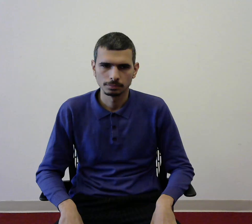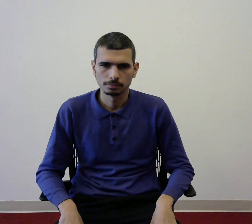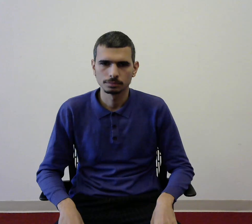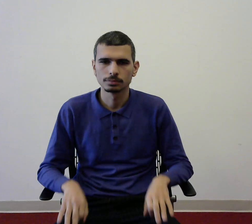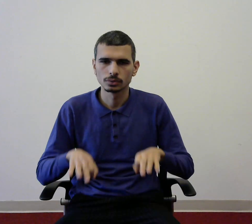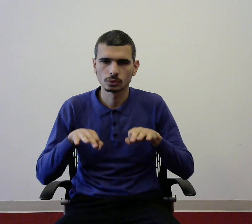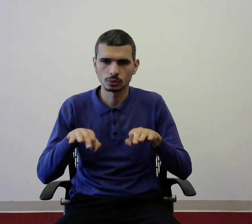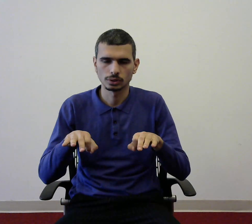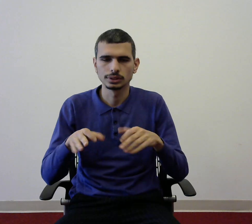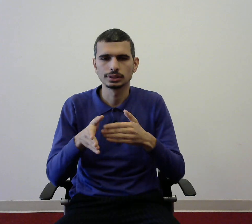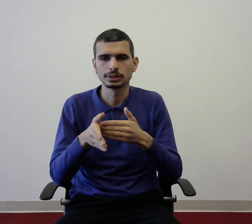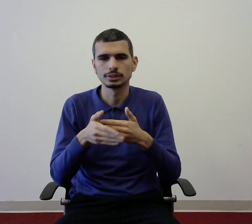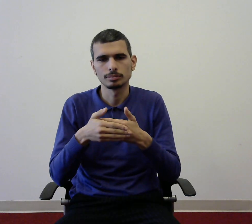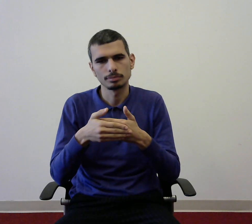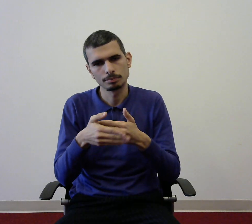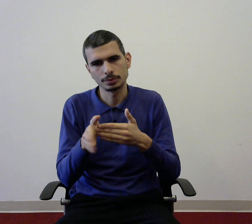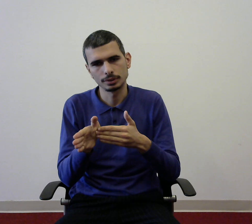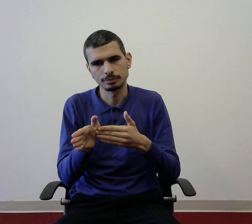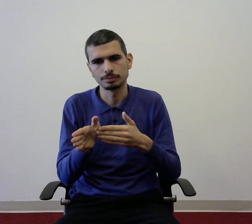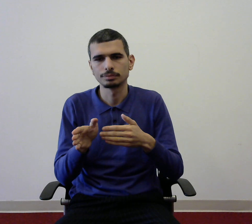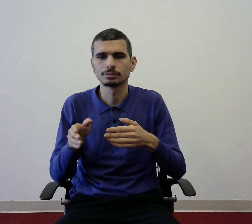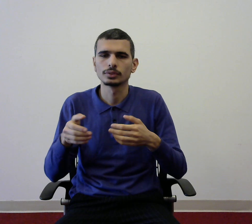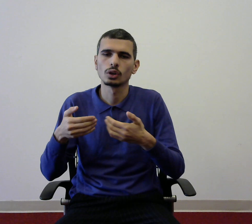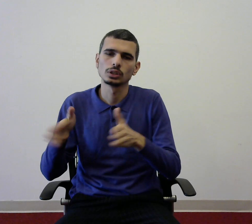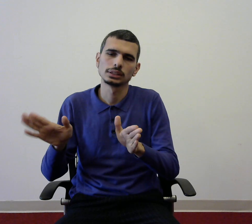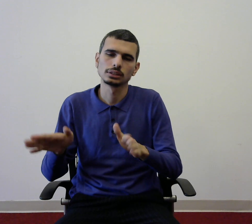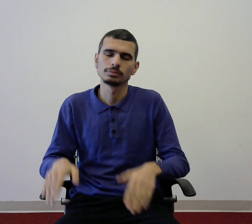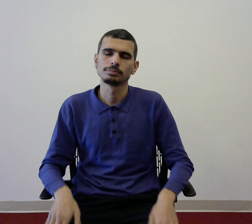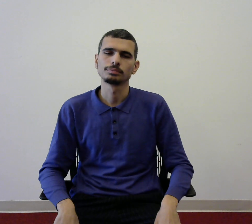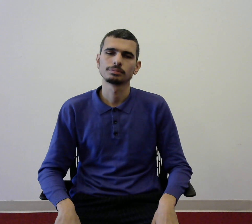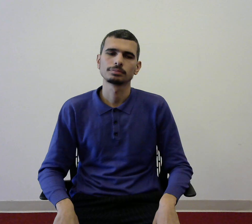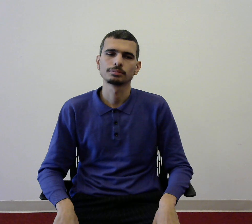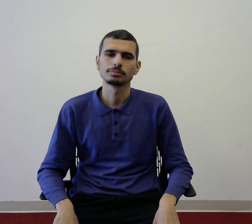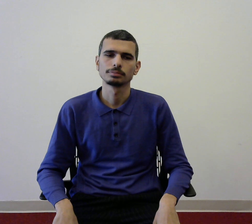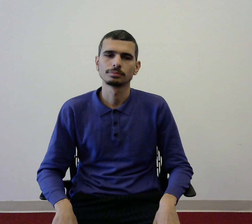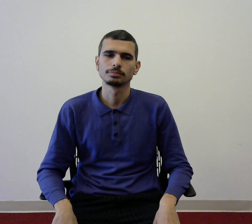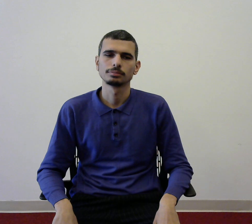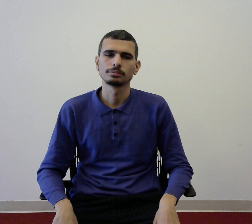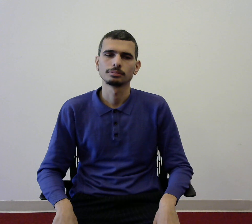Maşının qapısı açıqdır